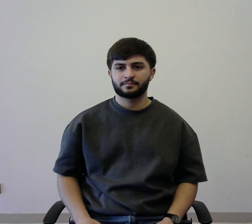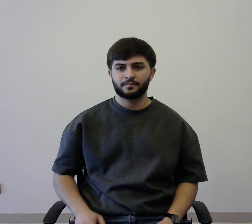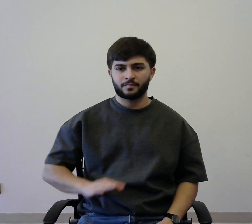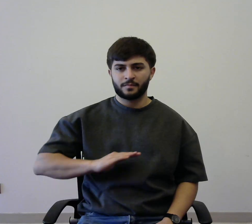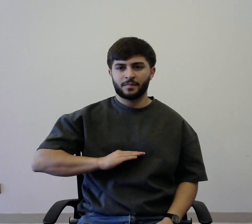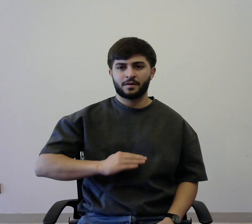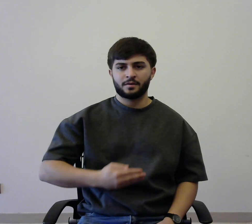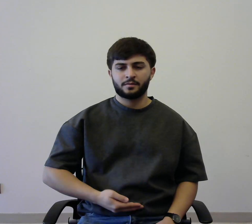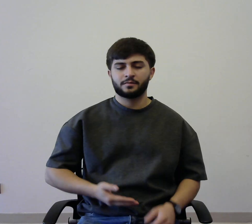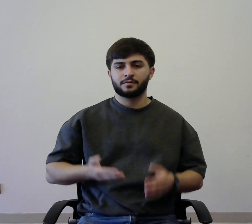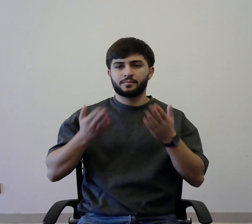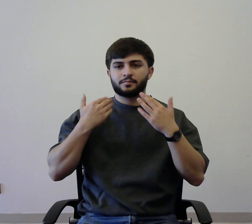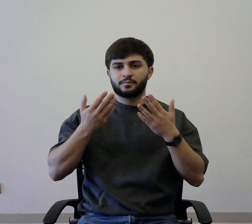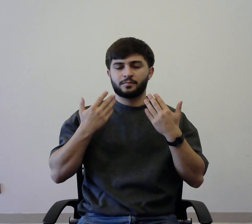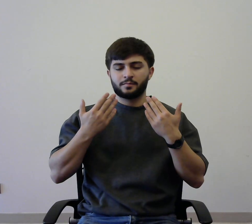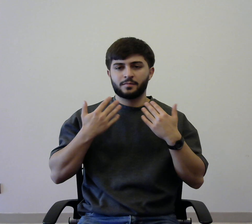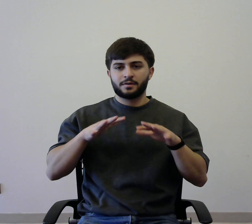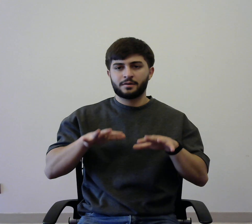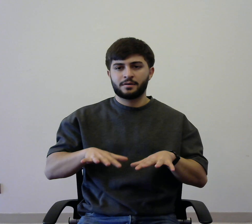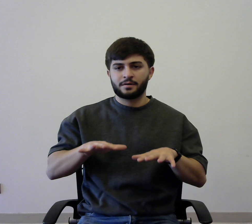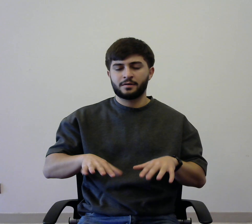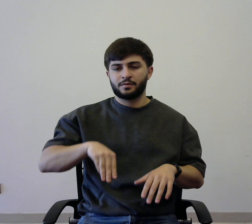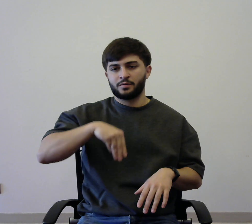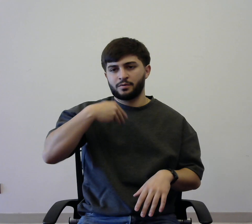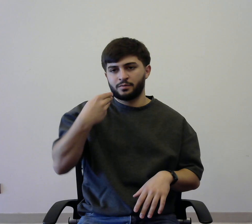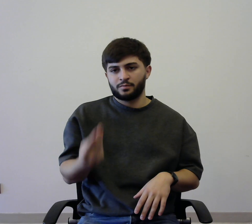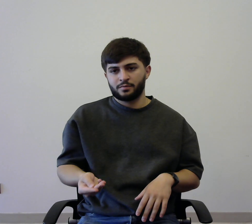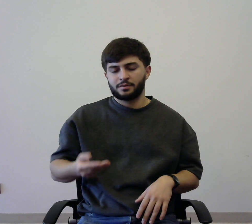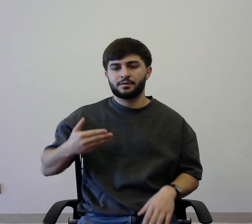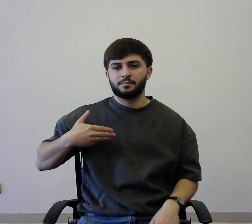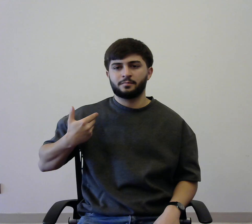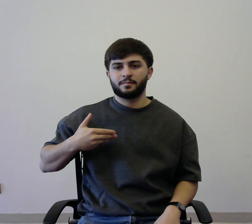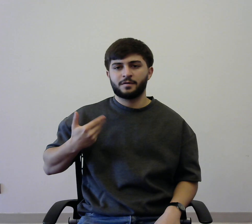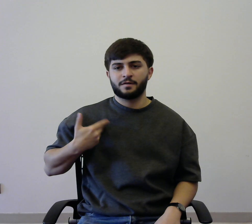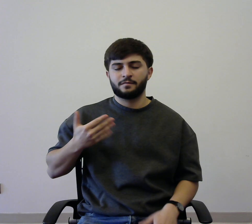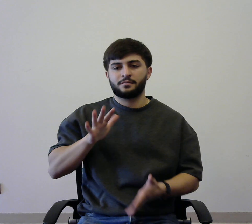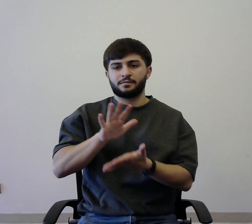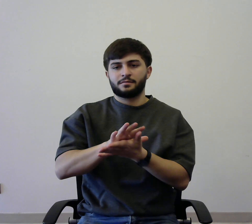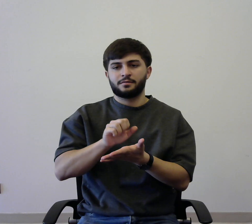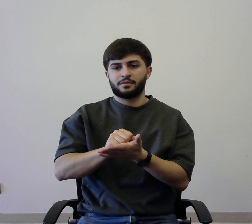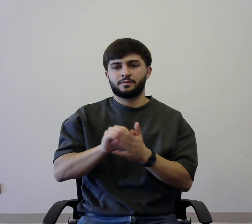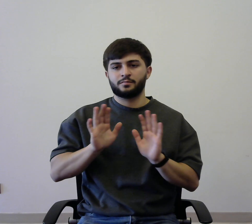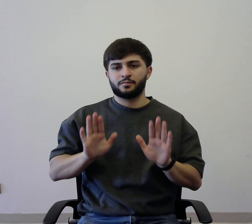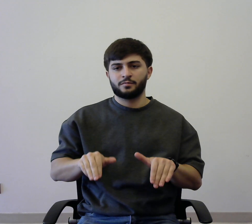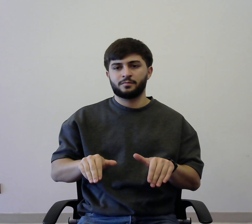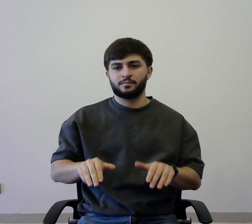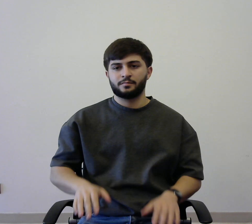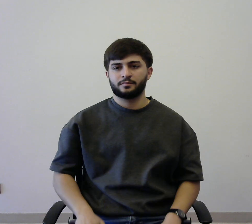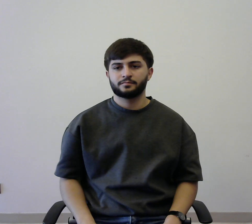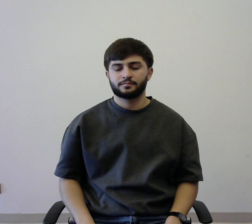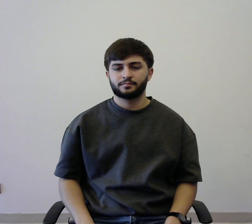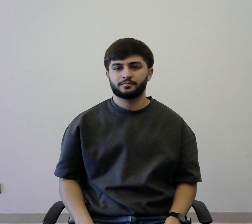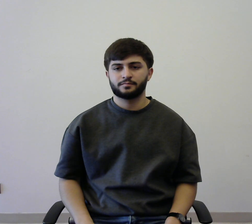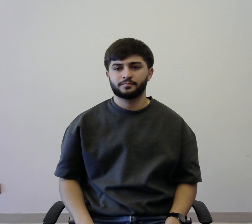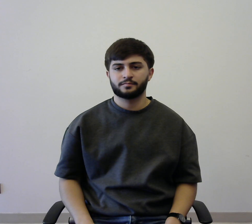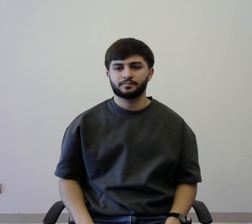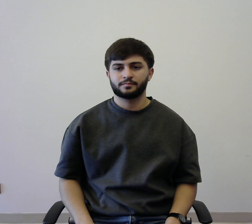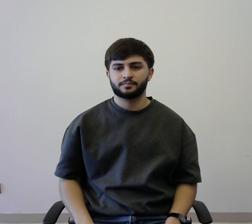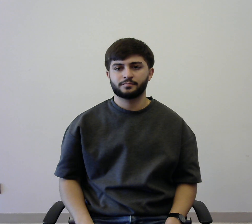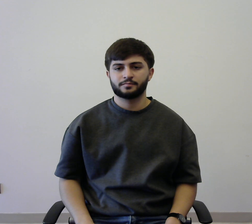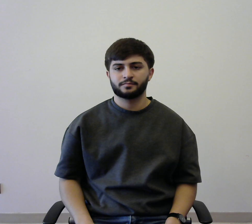Bağda yerə düşən meyvələr xarab olmuşdu